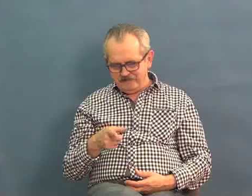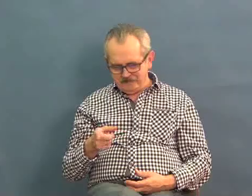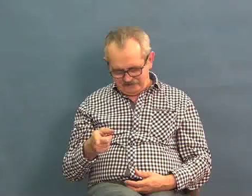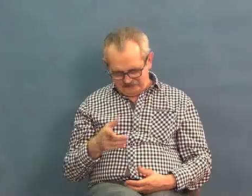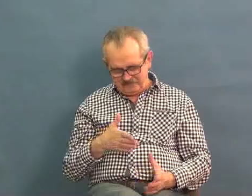W porządku.